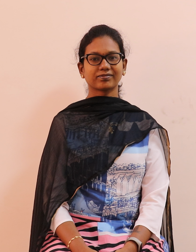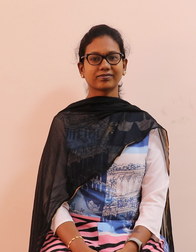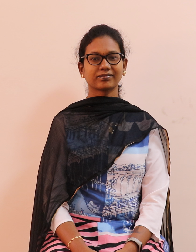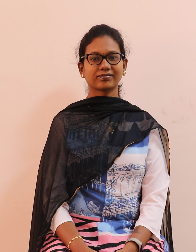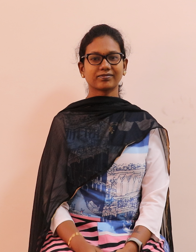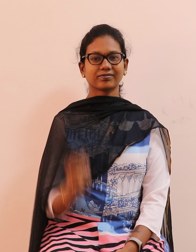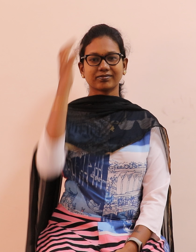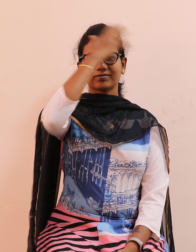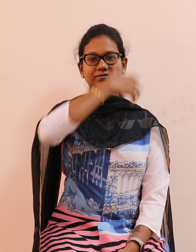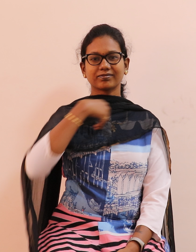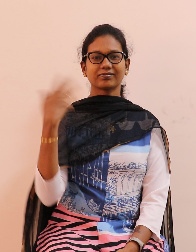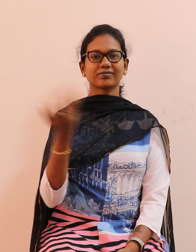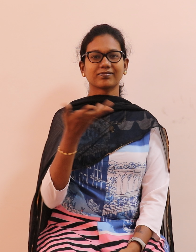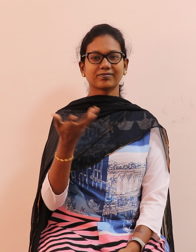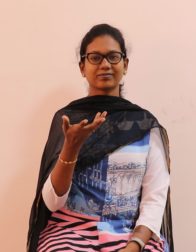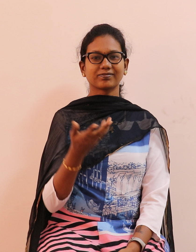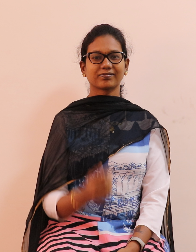who are you